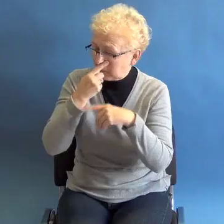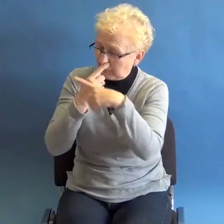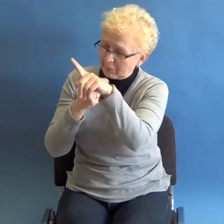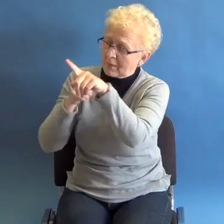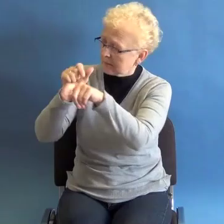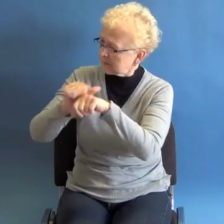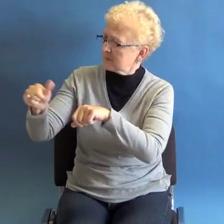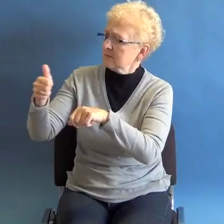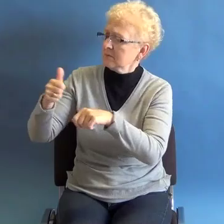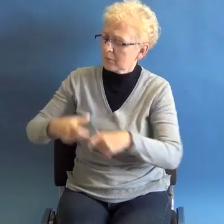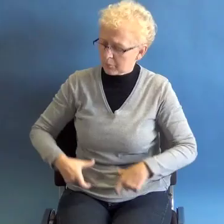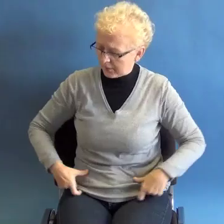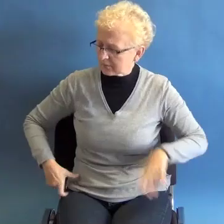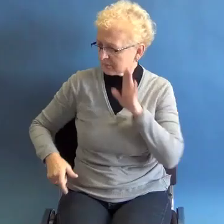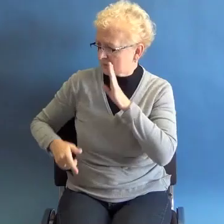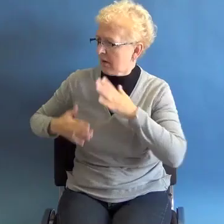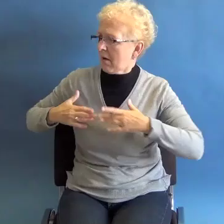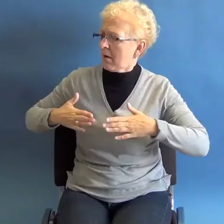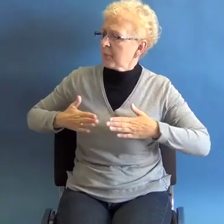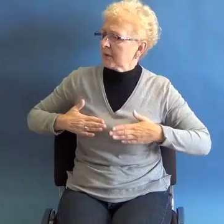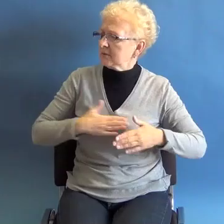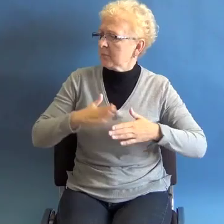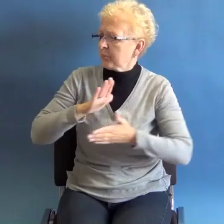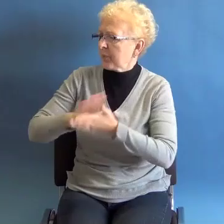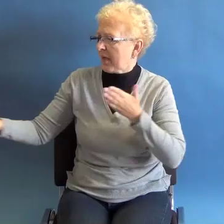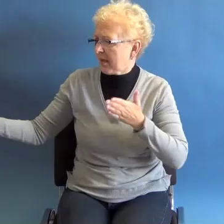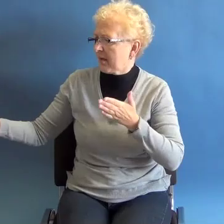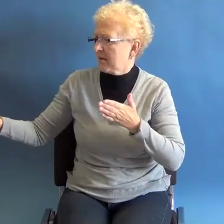Tam można chodzić tylko w majtkach, bez biustonosza.